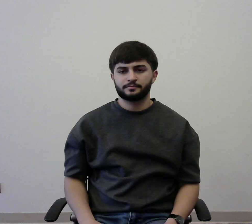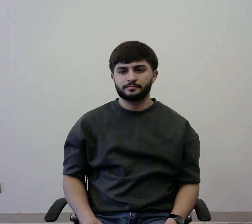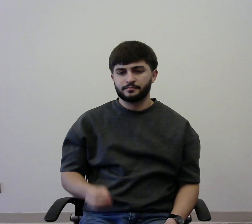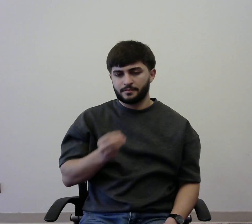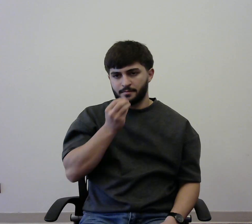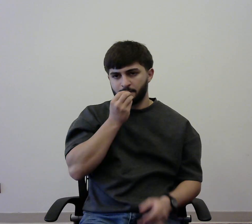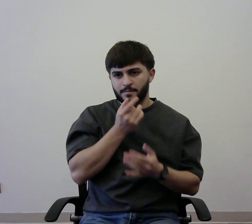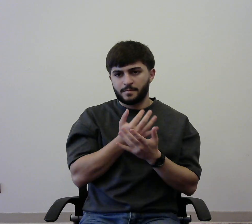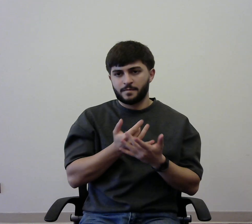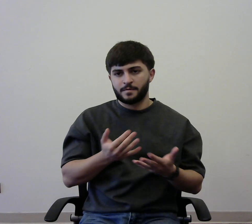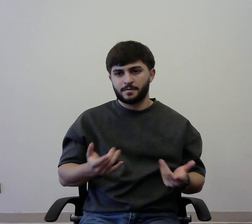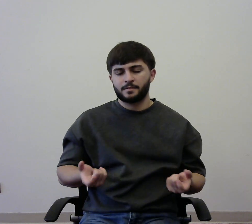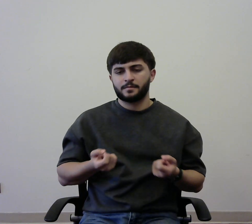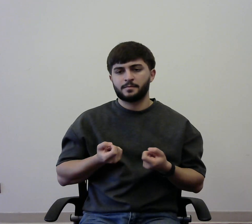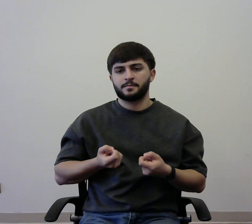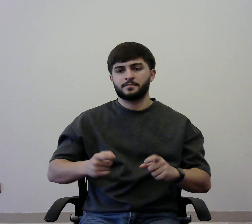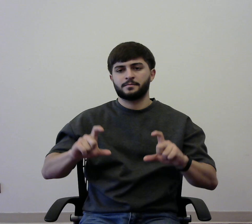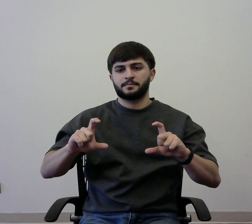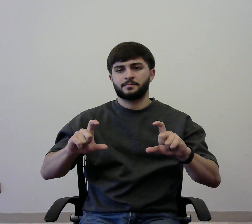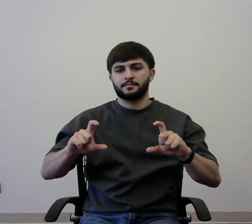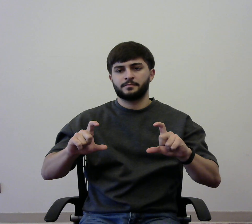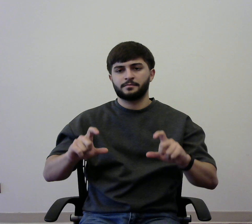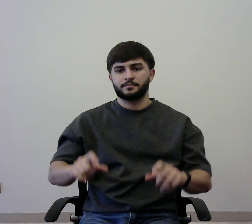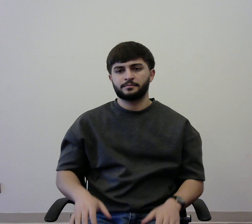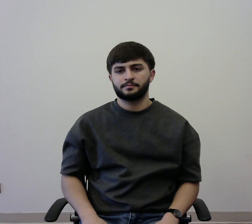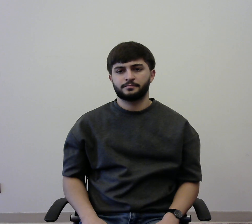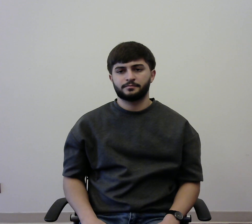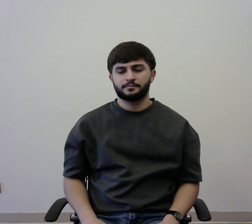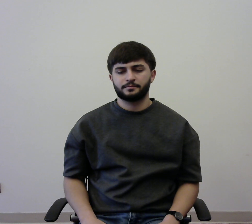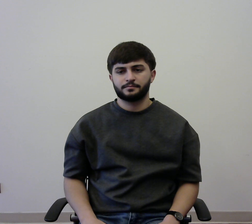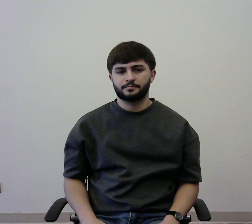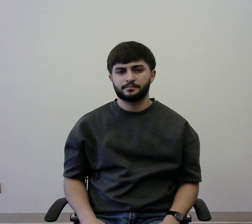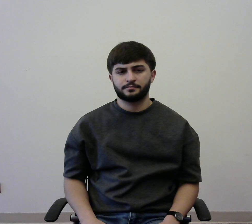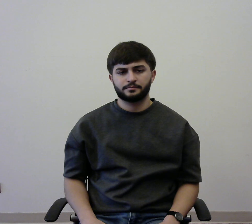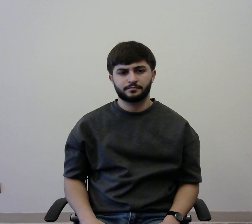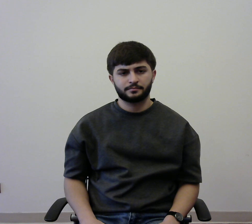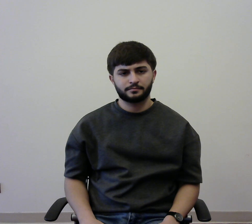Ərzaq bahalaşıb